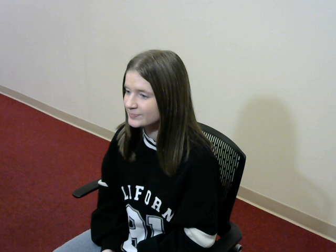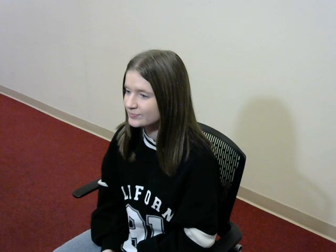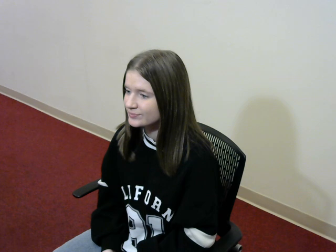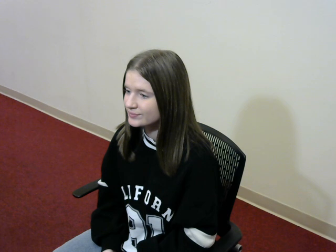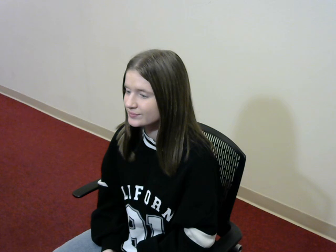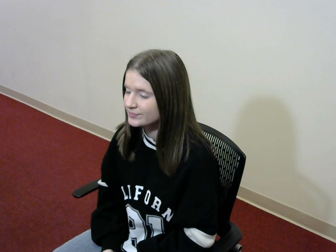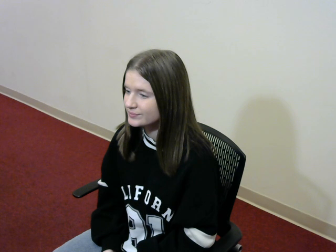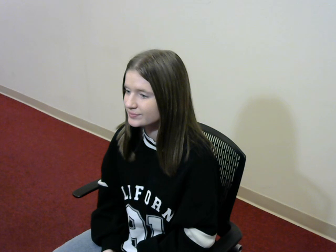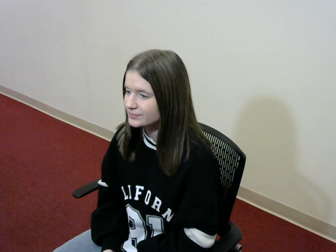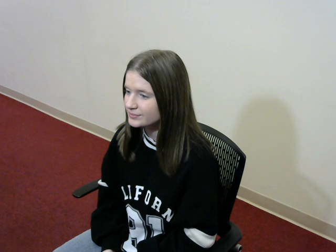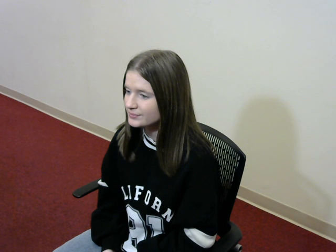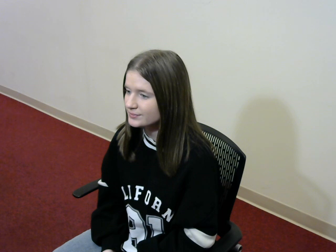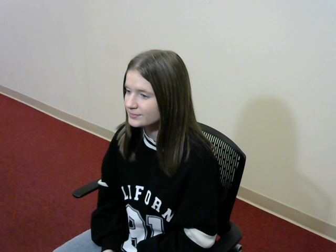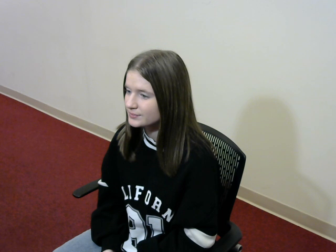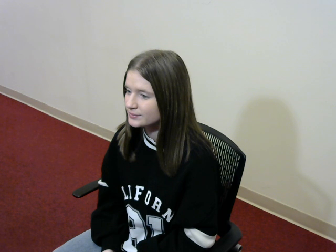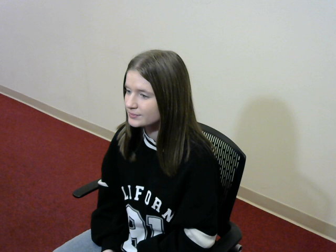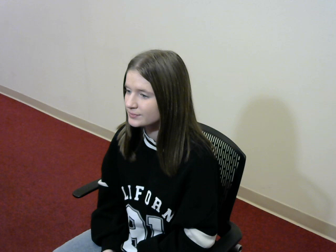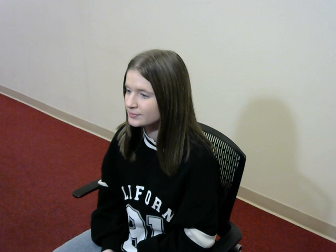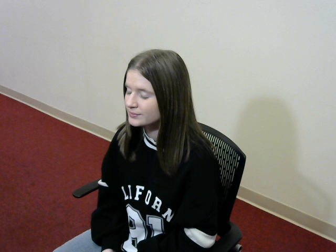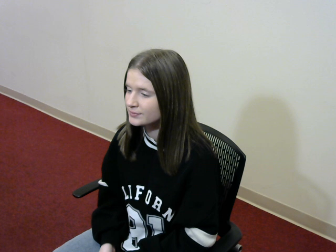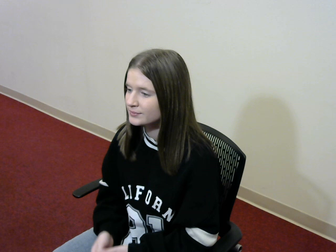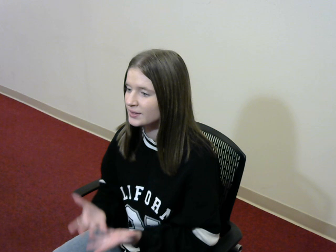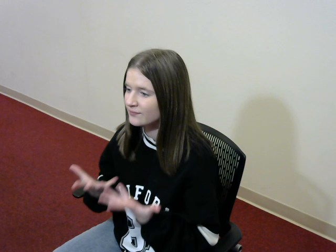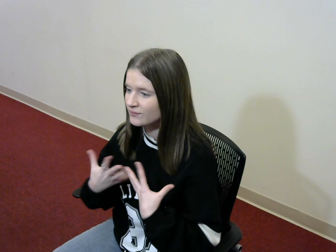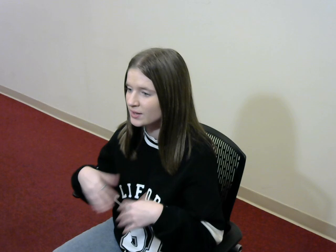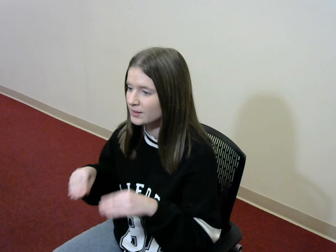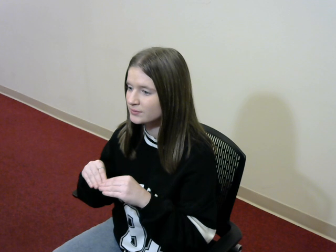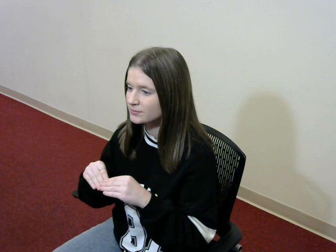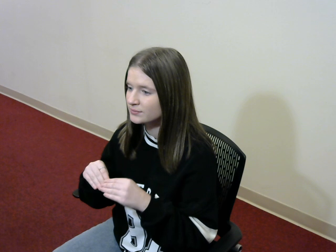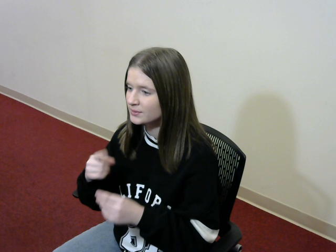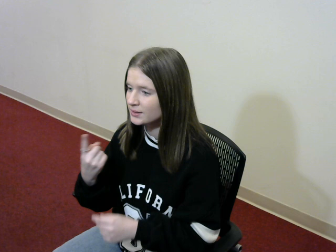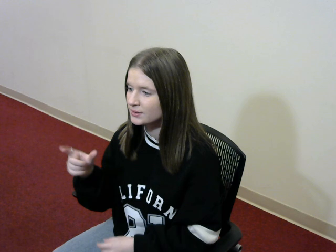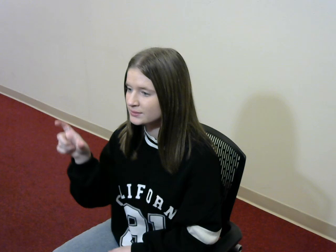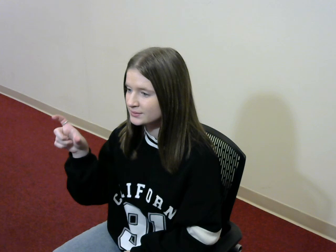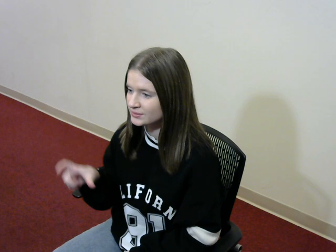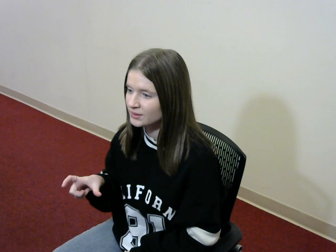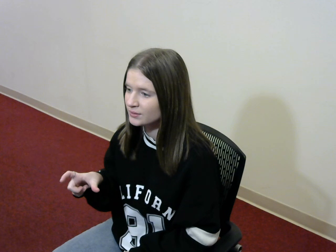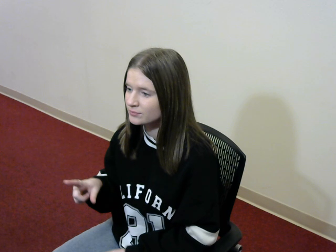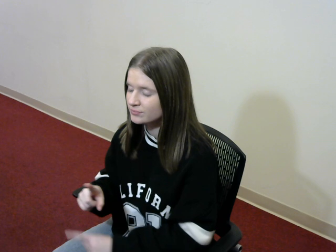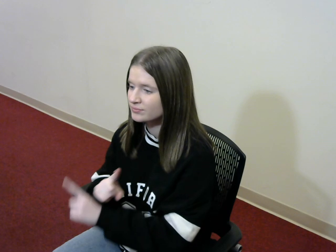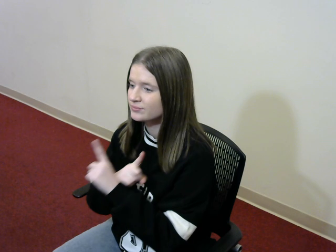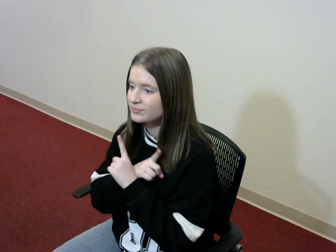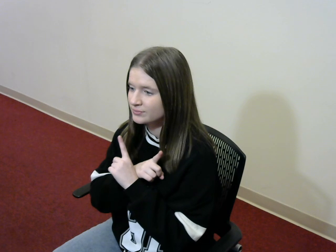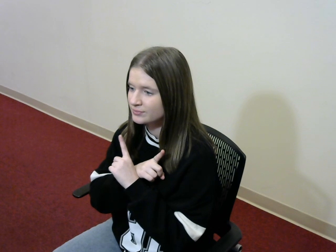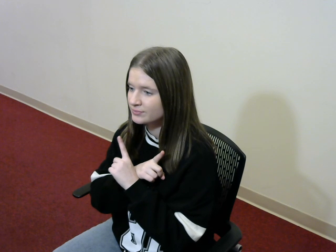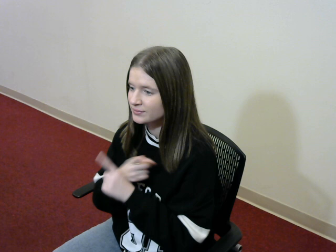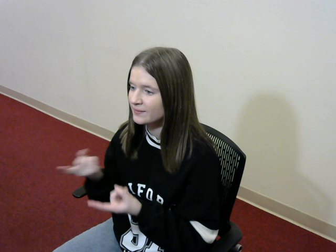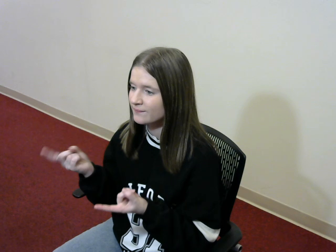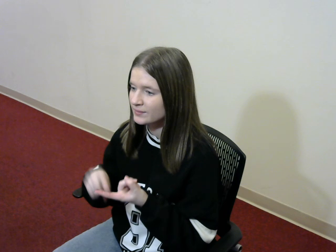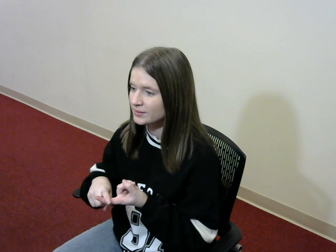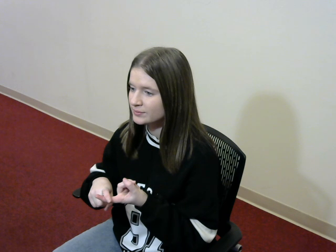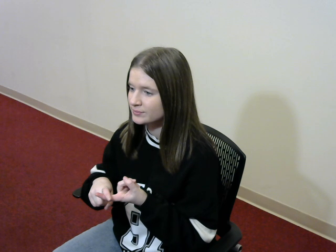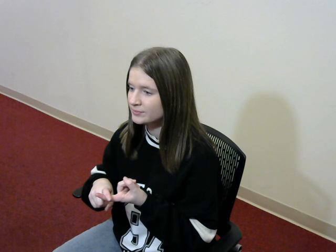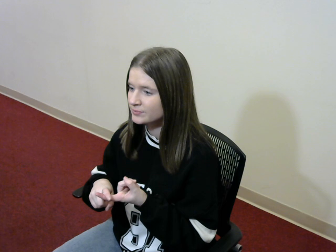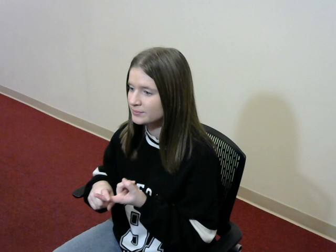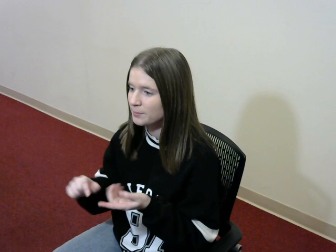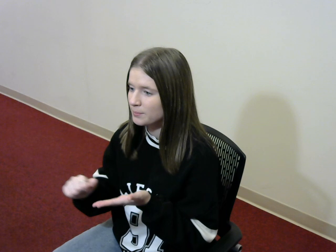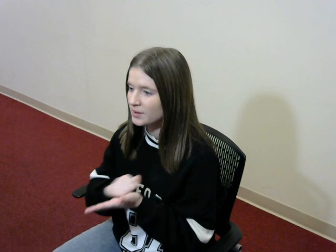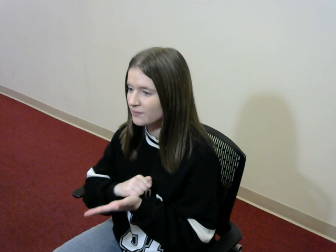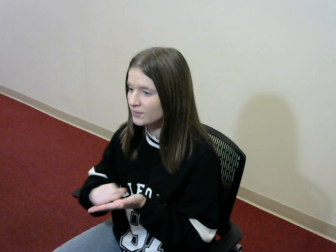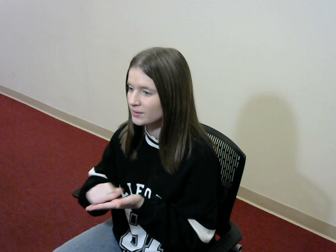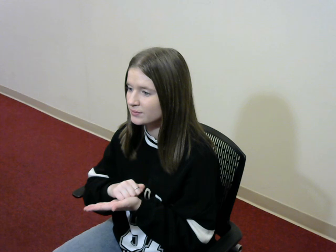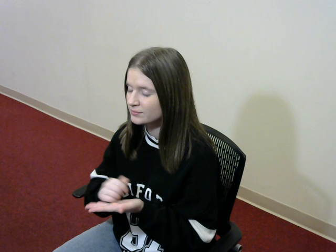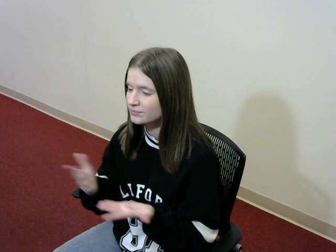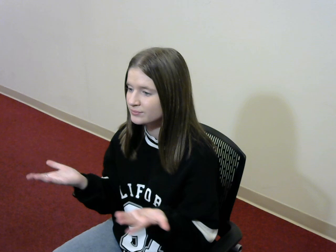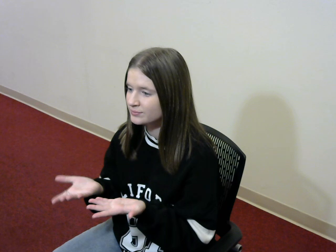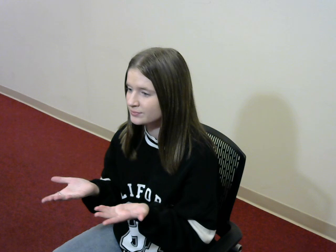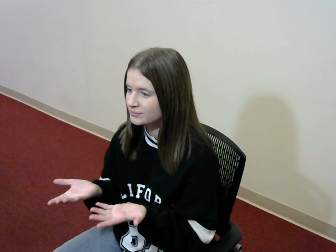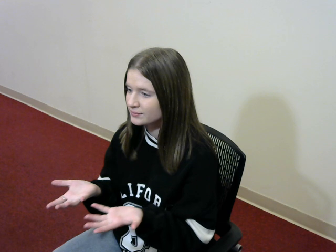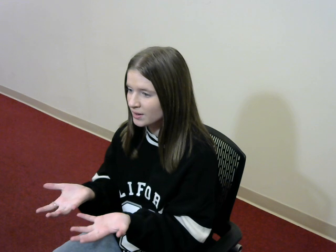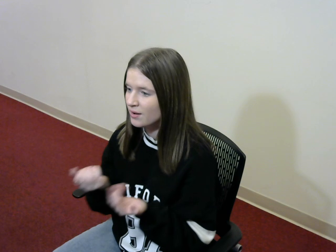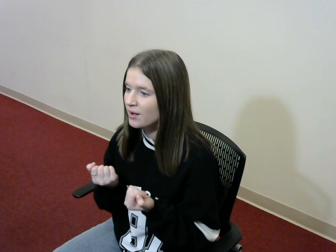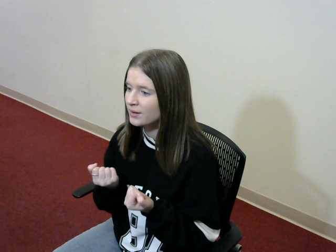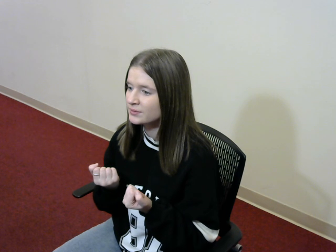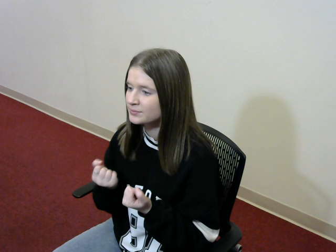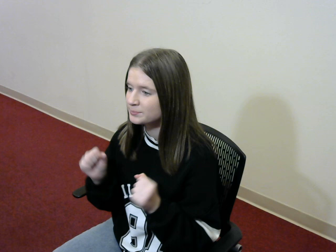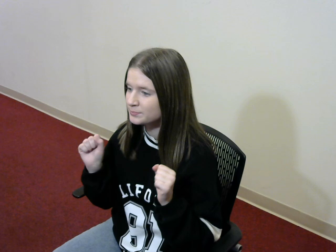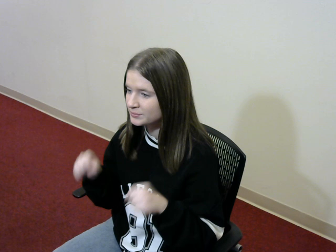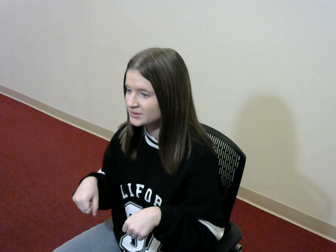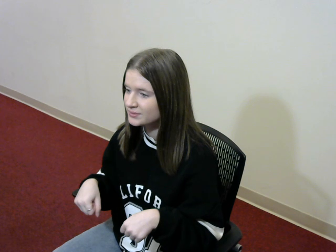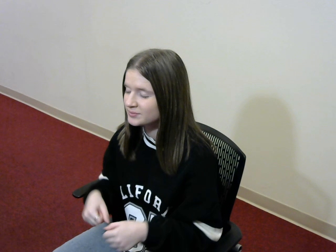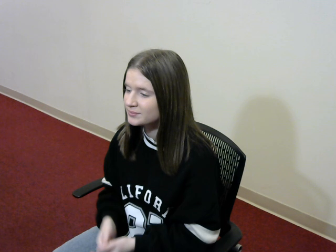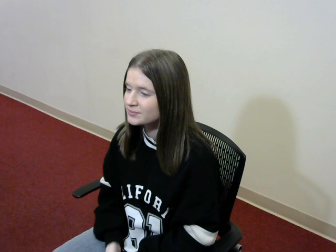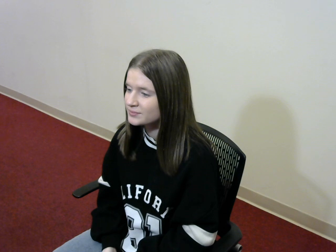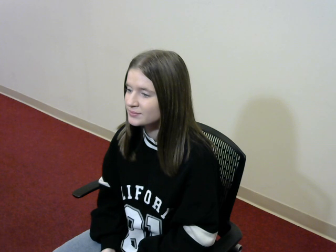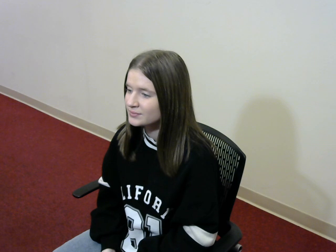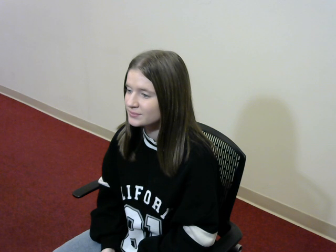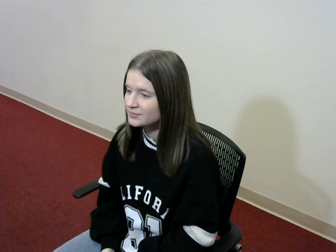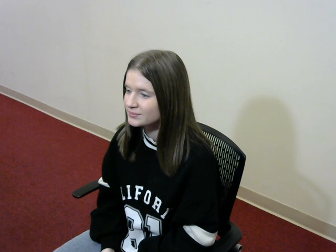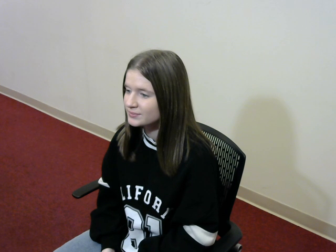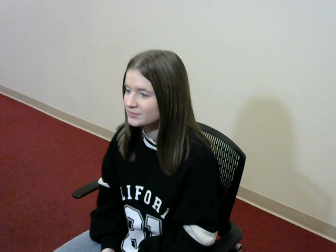Ailədən bir şəxsin ölməsi ilə bağlı sənəd necə almaq olar?